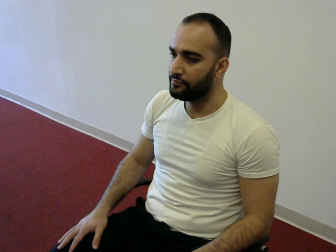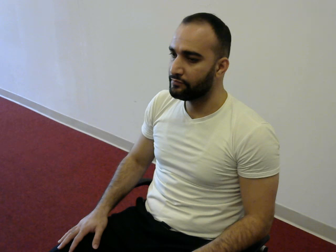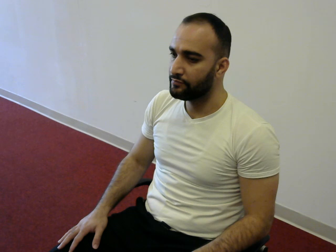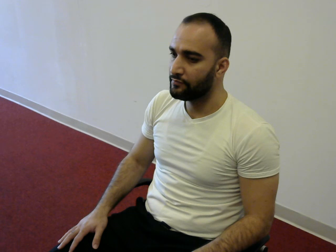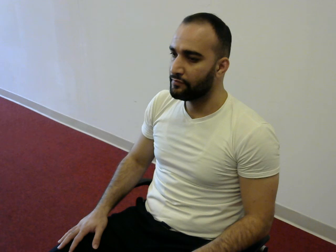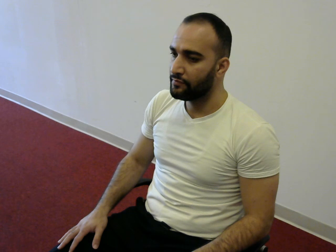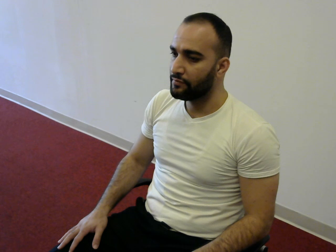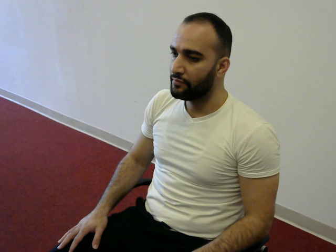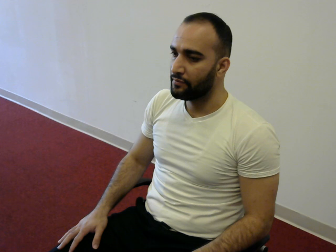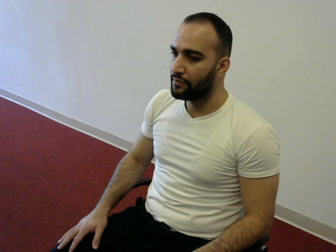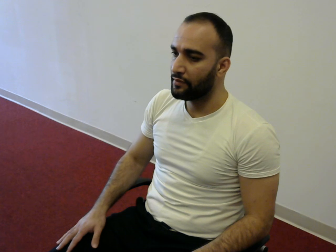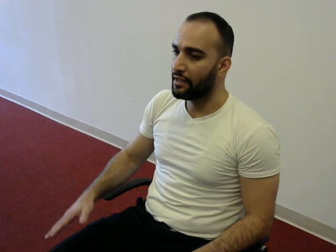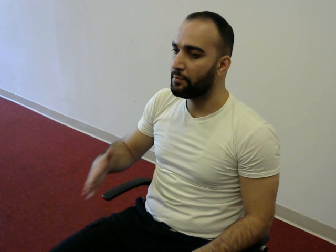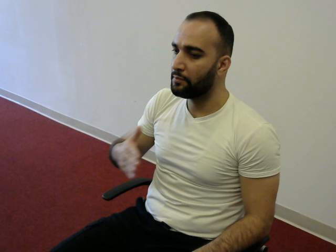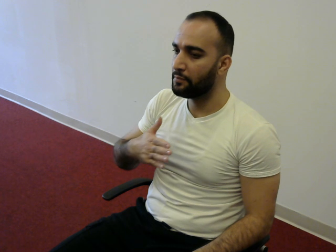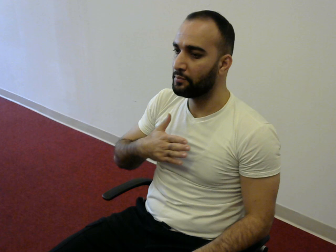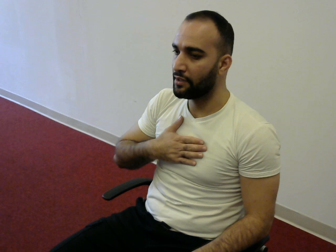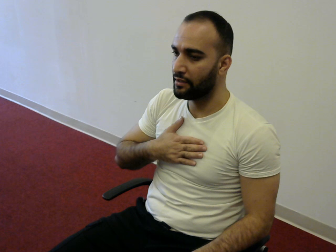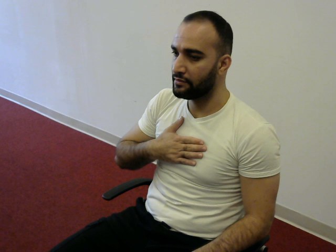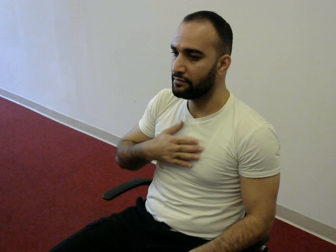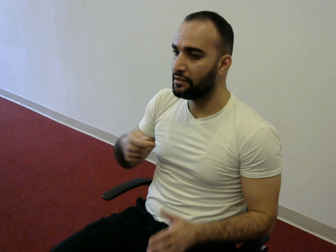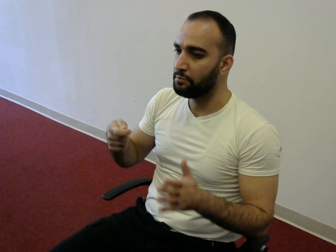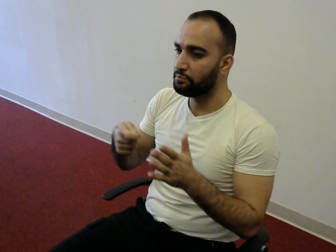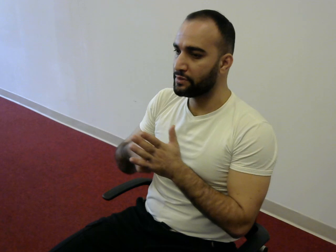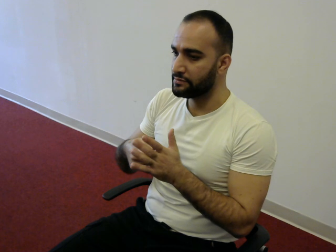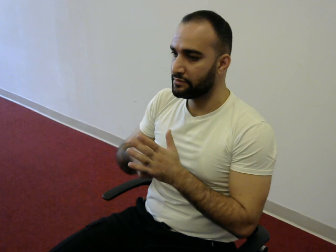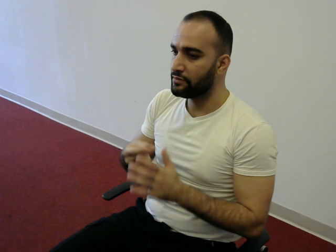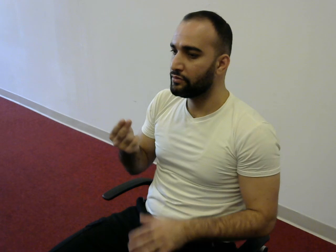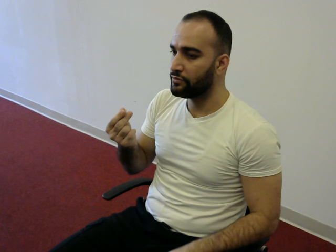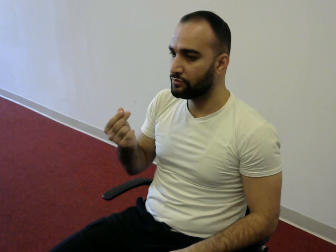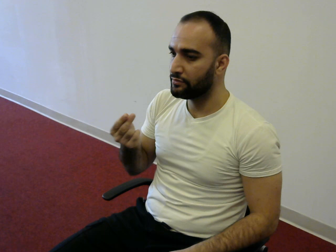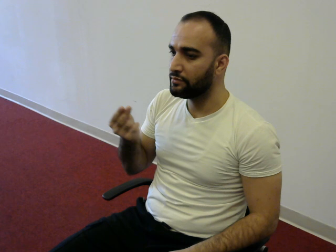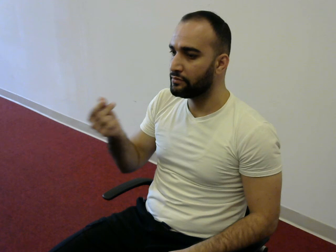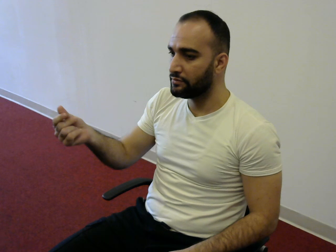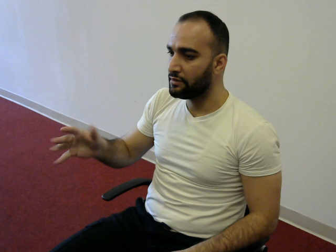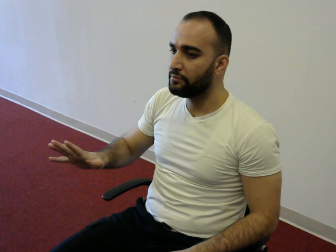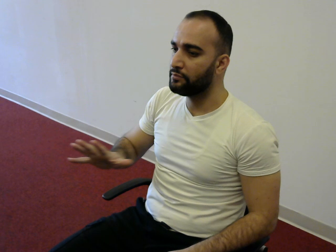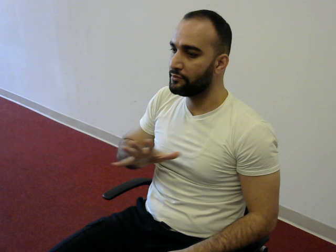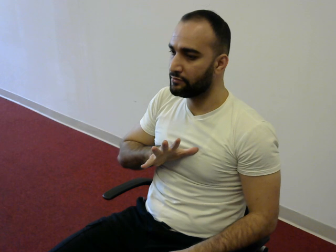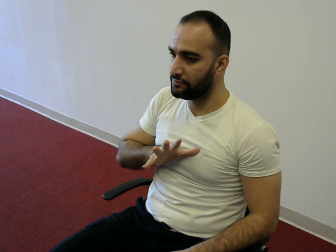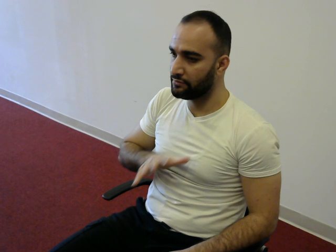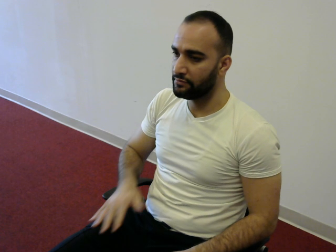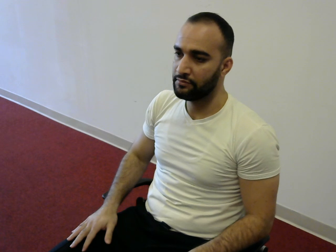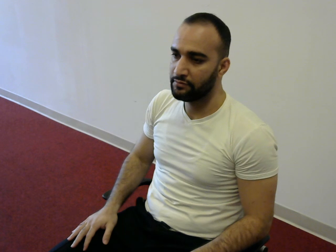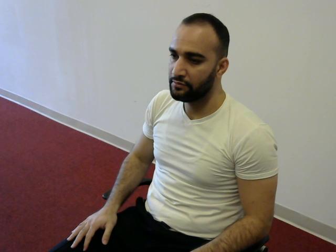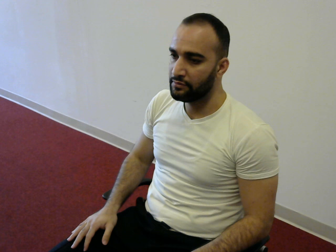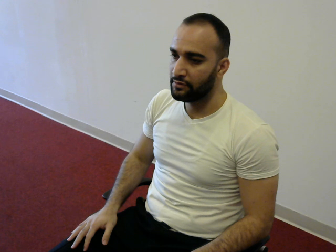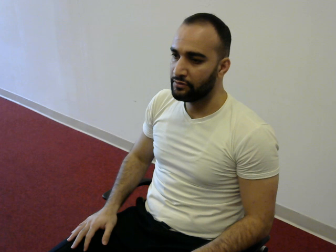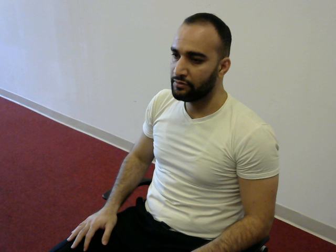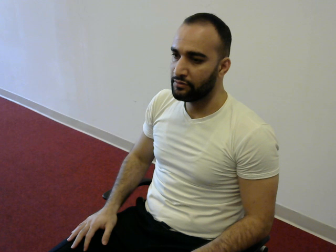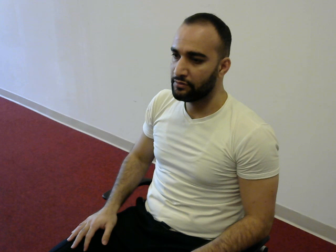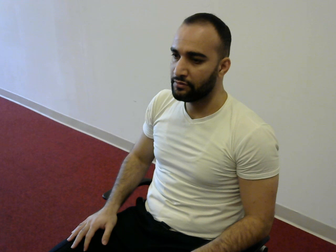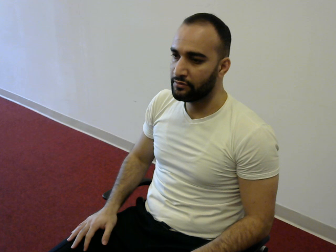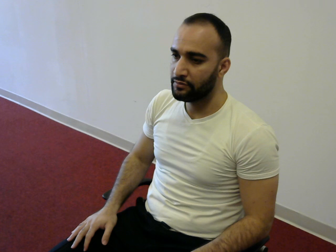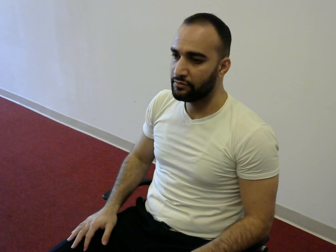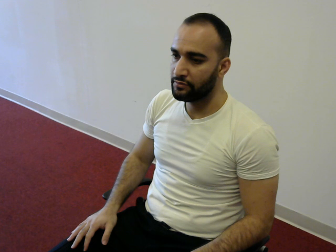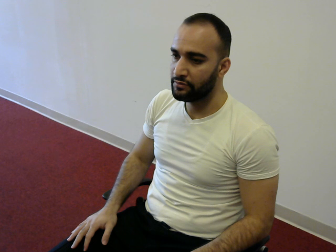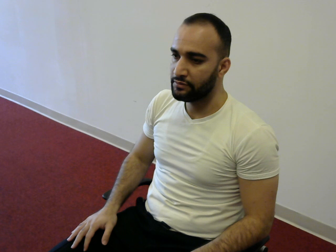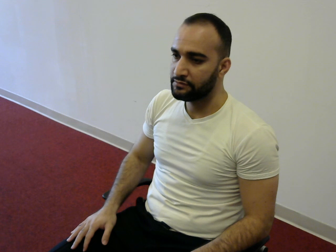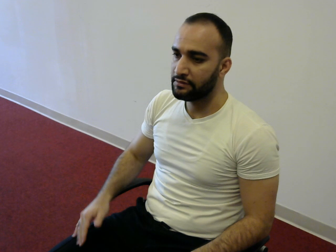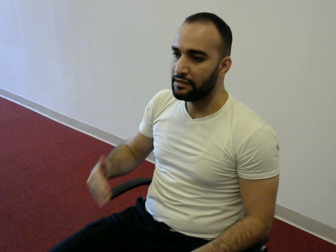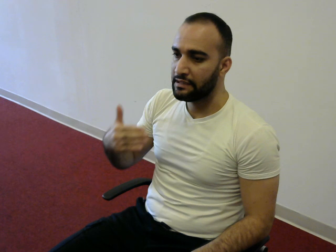Mən biletlərin pulunu ödəmişəm